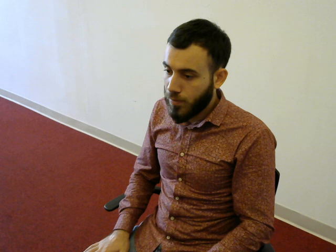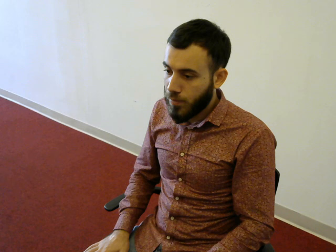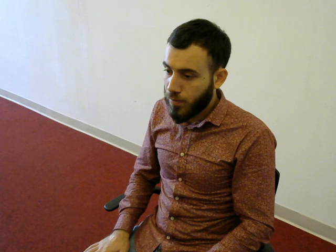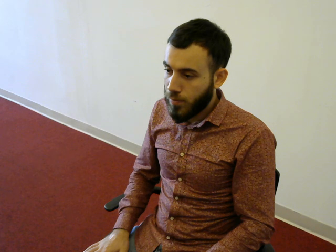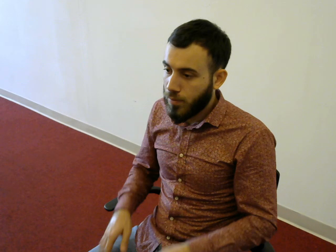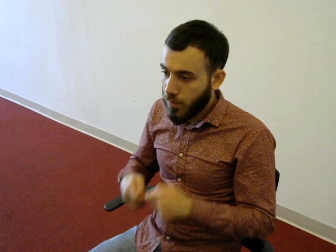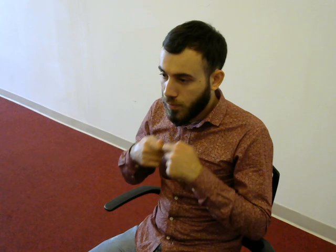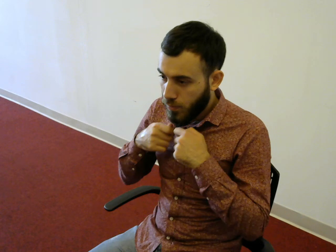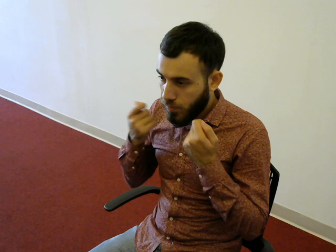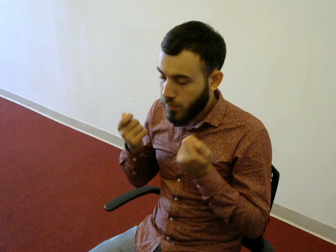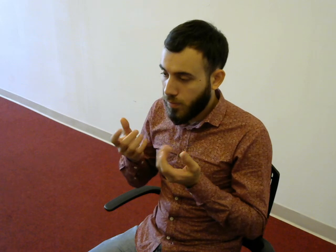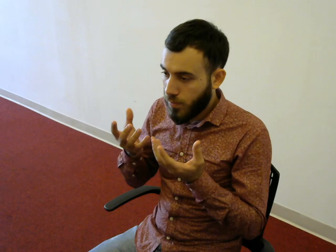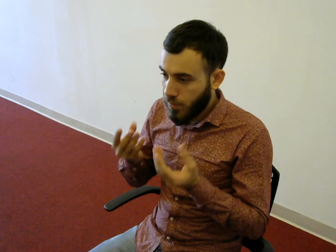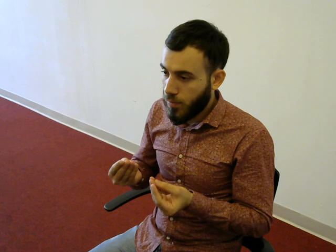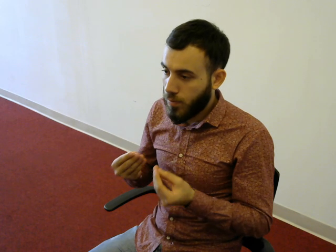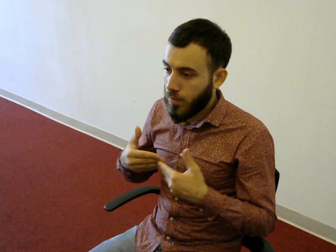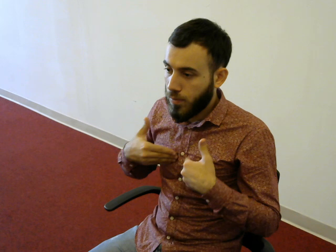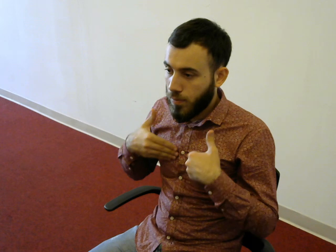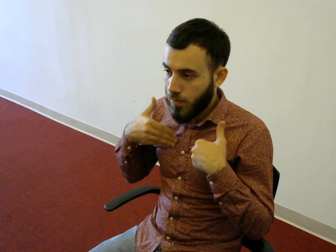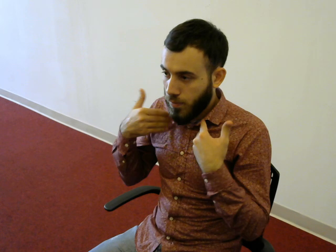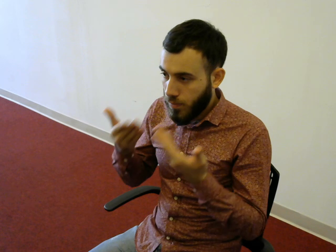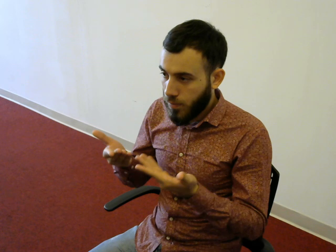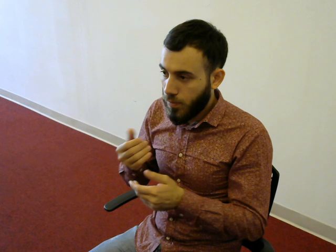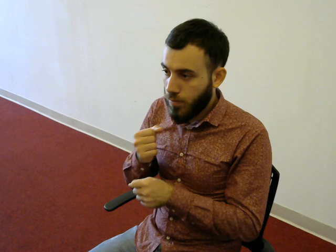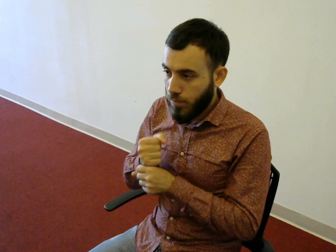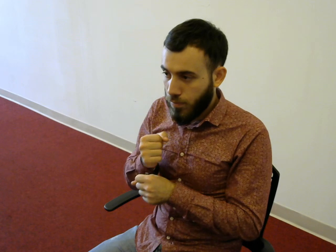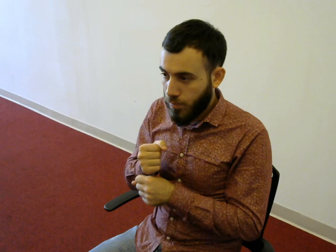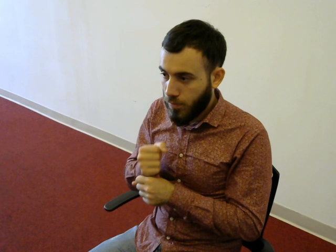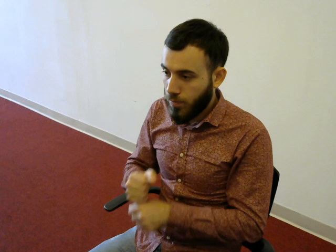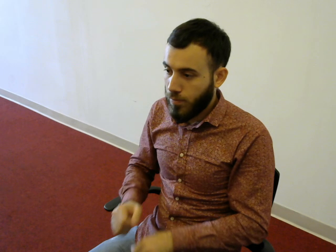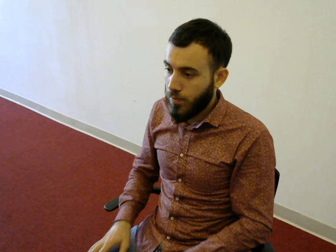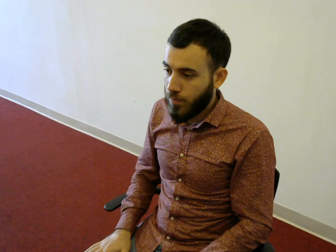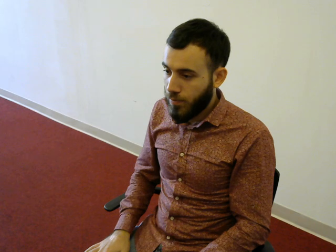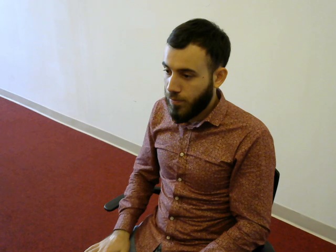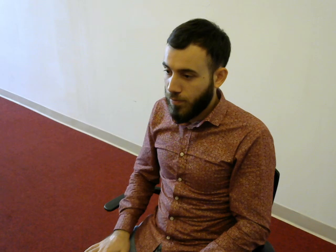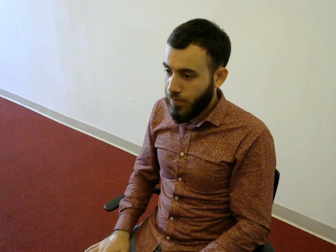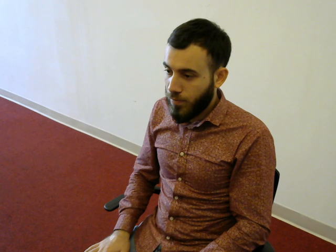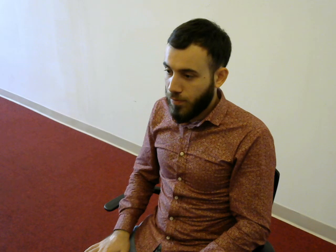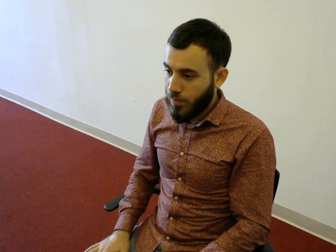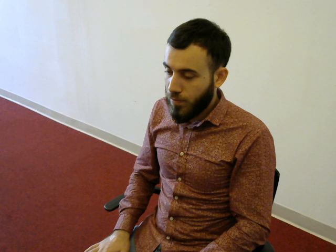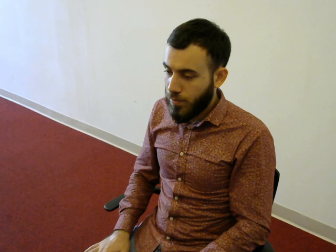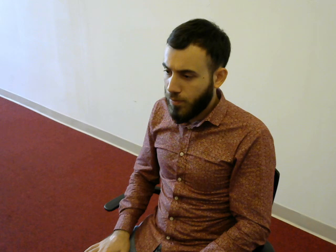Ad gününü təbrik edirəm